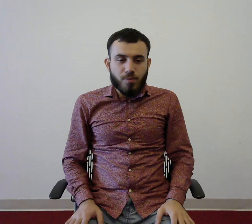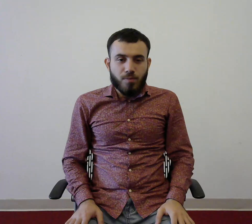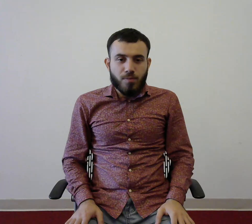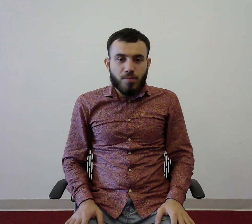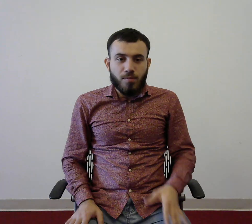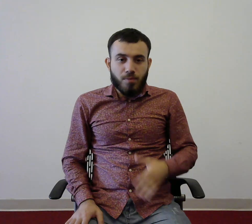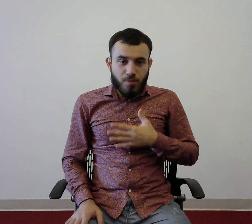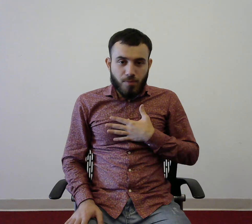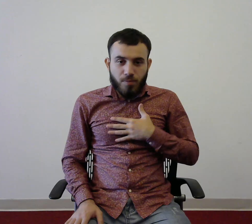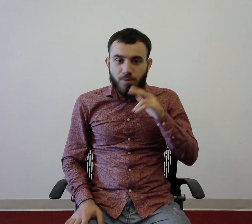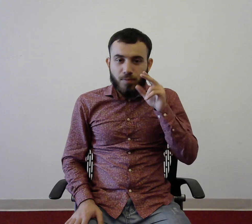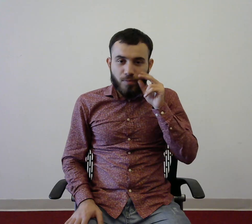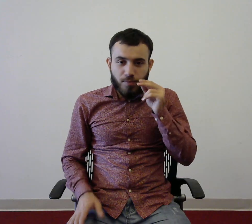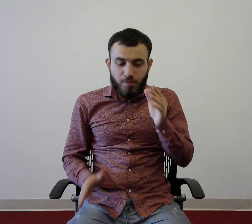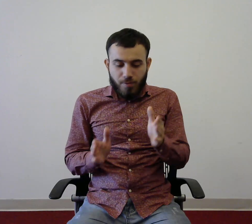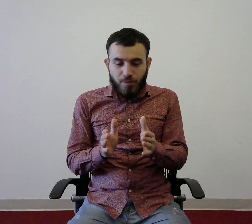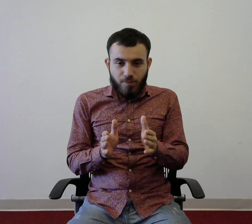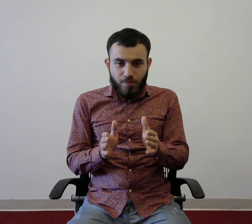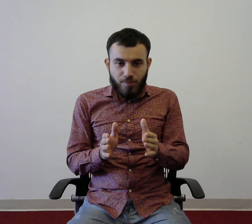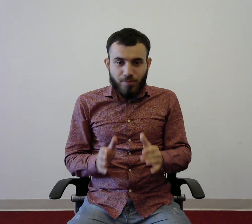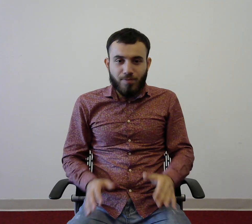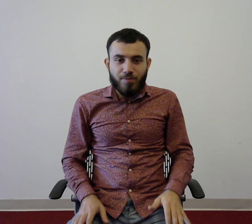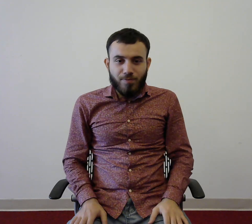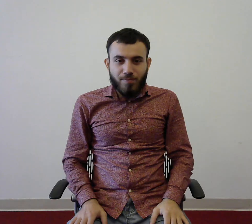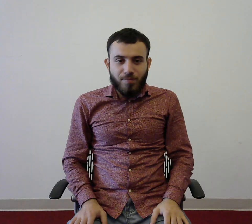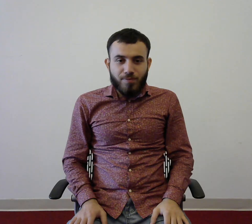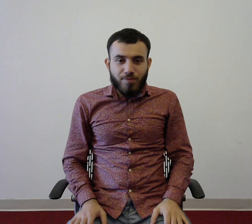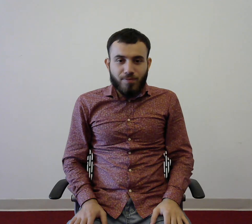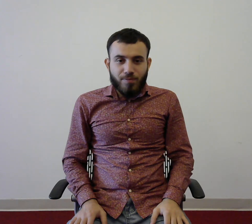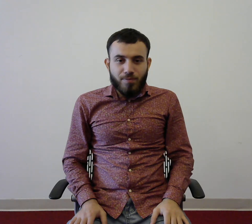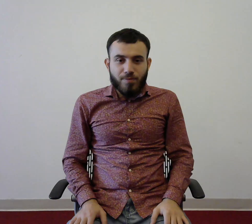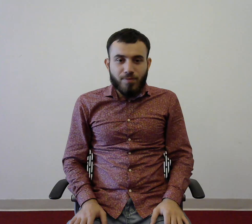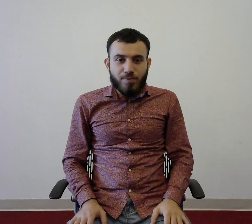Mənim pişiyim balacadır